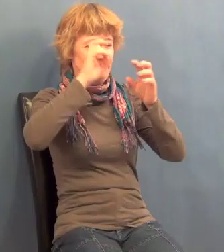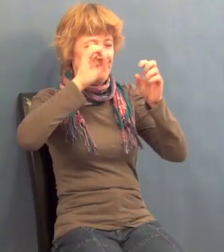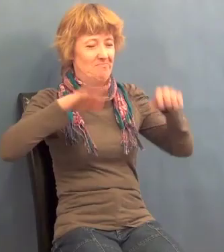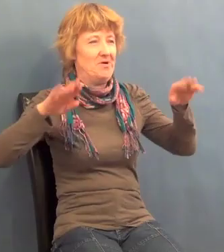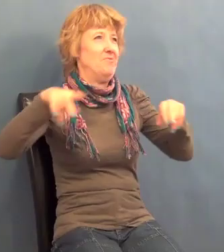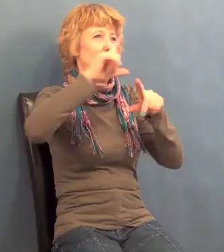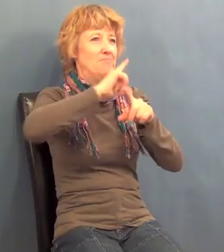Ptak odlatuje.